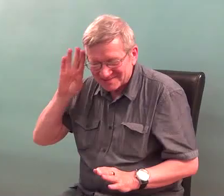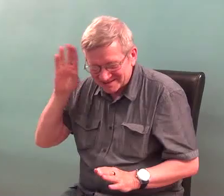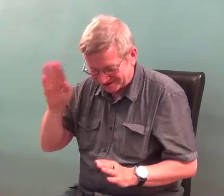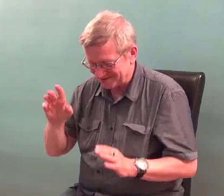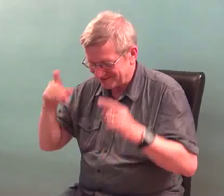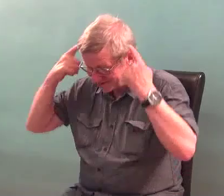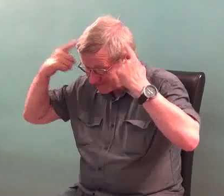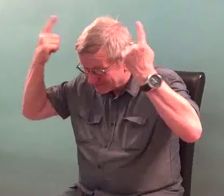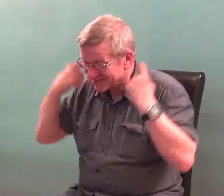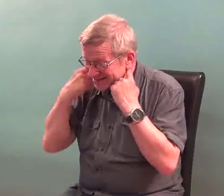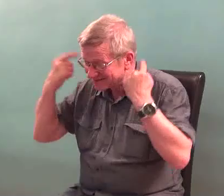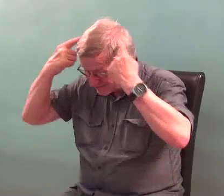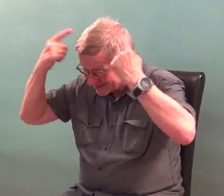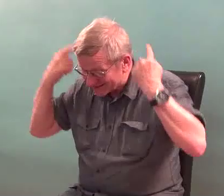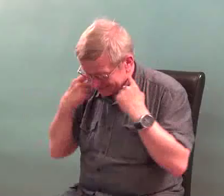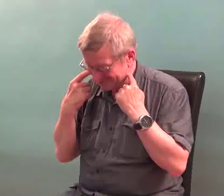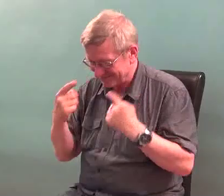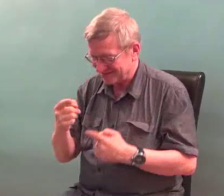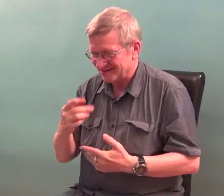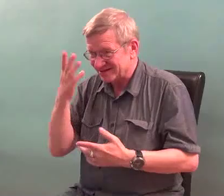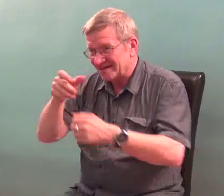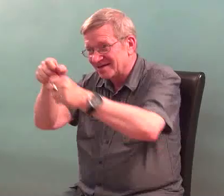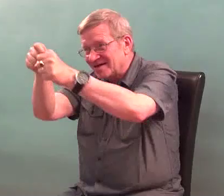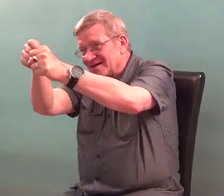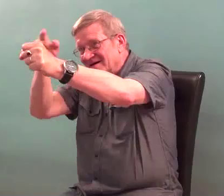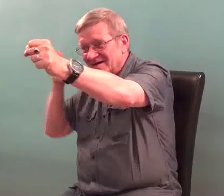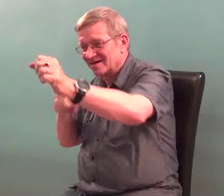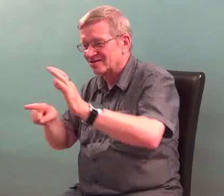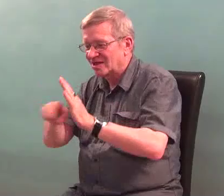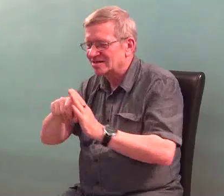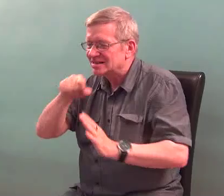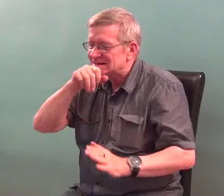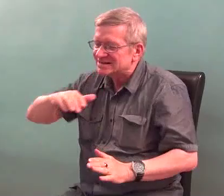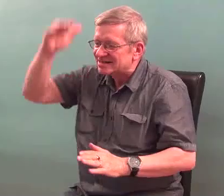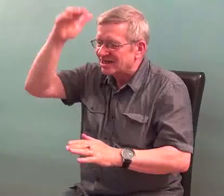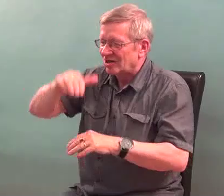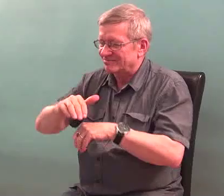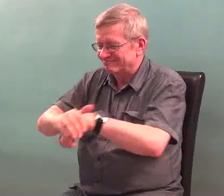Czarna Myszka Miki celuje z łuku do starszego kolegi.